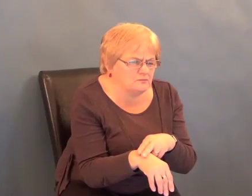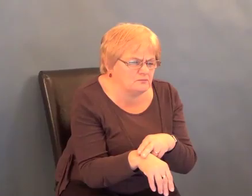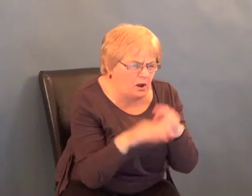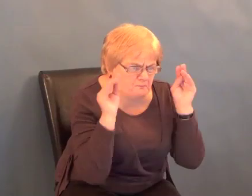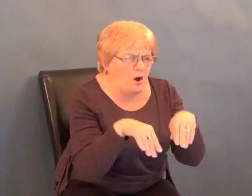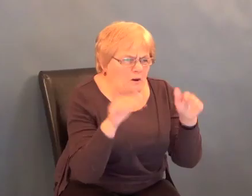Mogę, mogę.